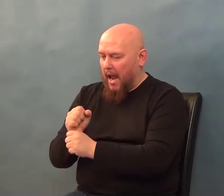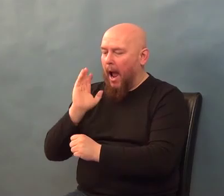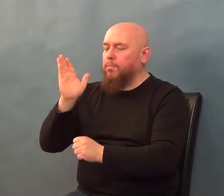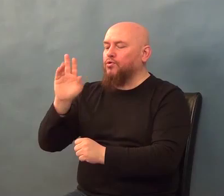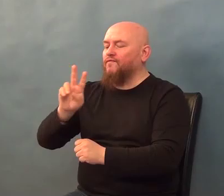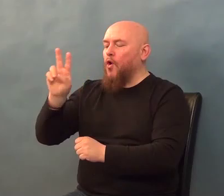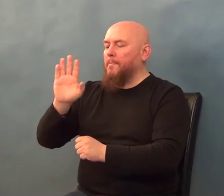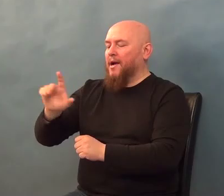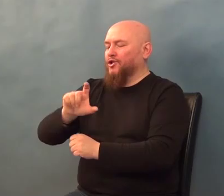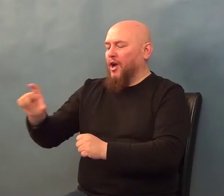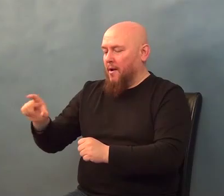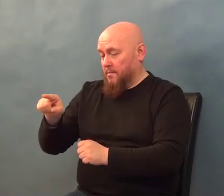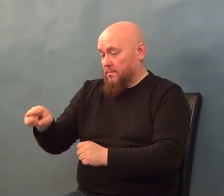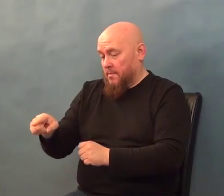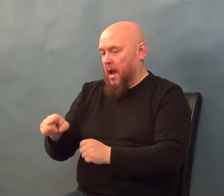Ja od ósmej rano do czwartej pracuję.